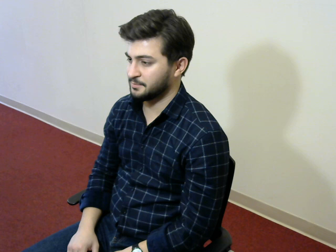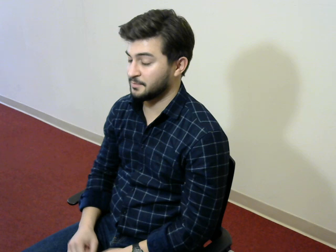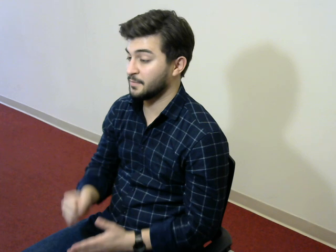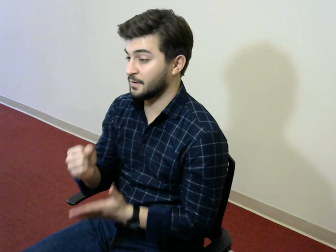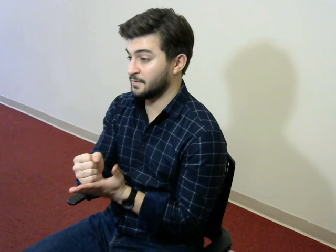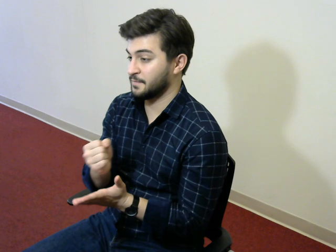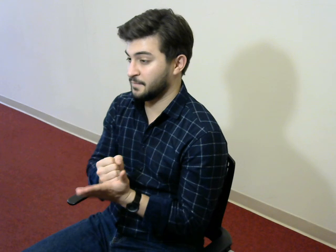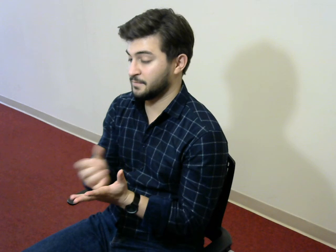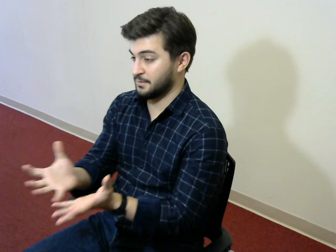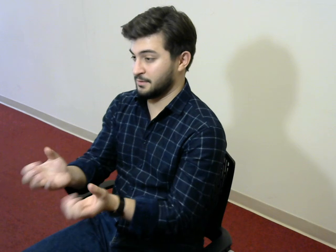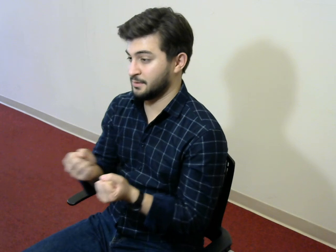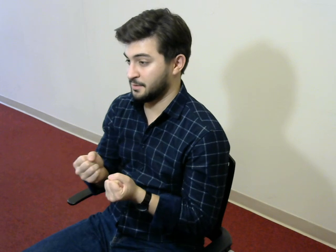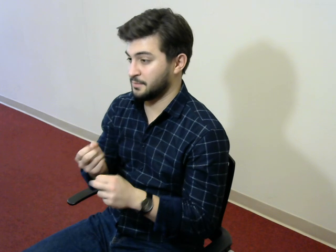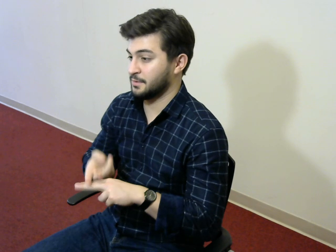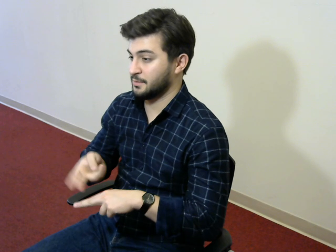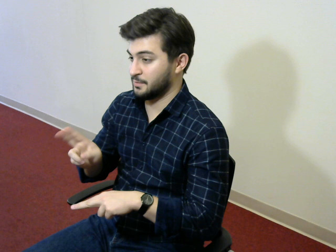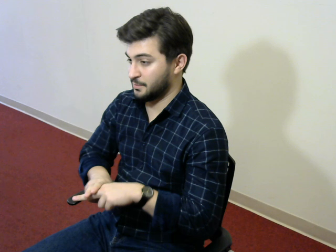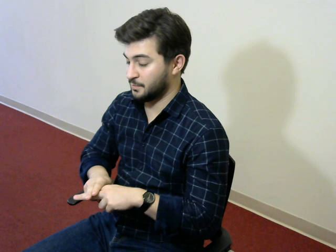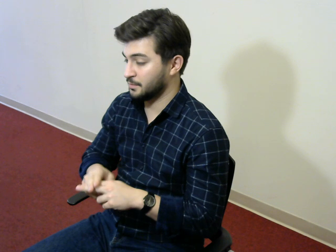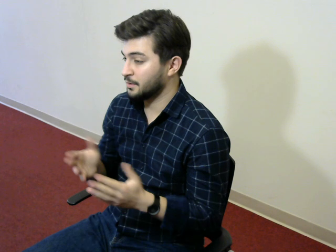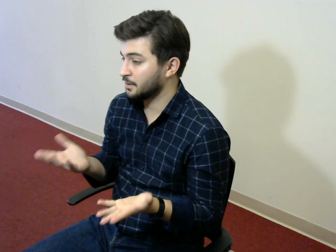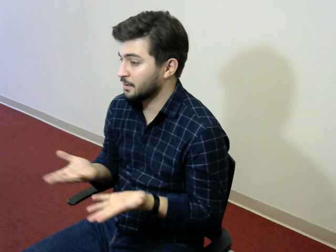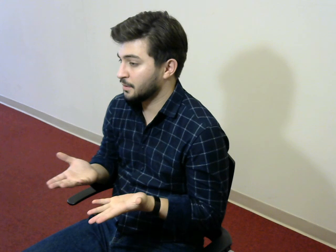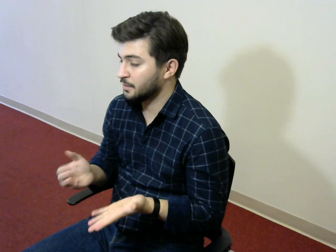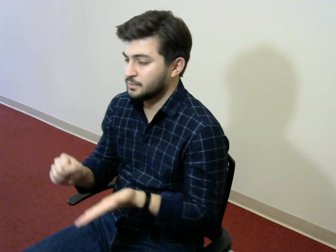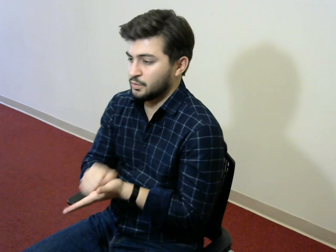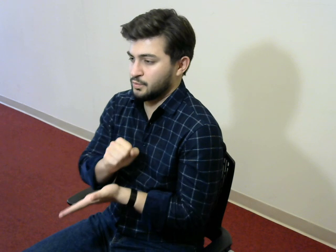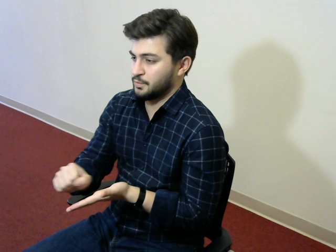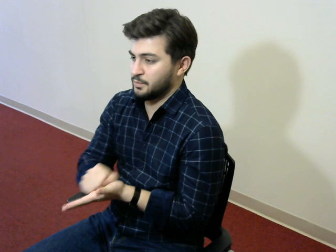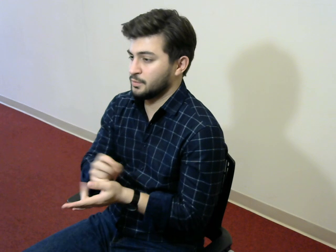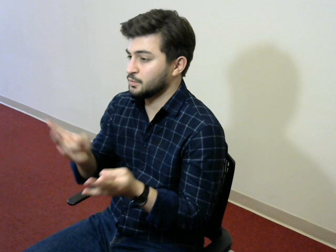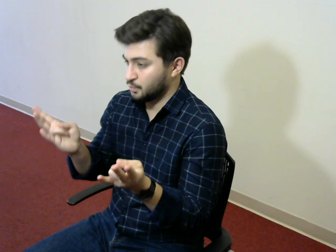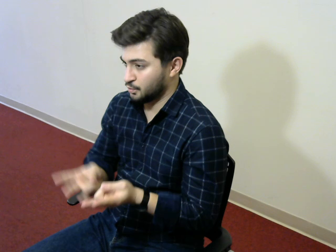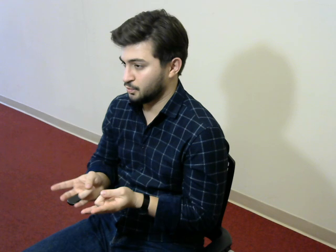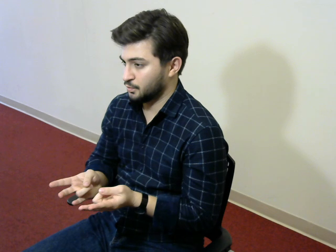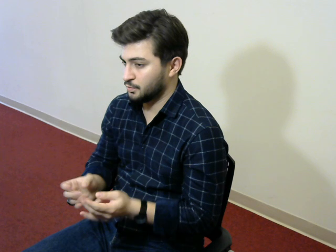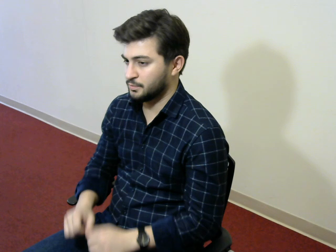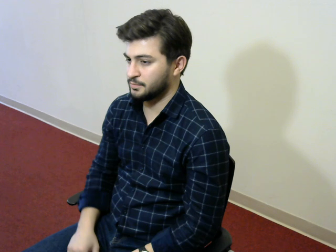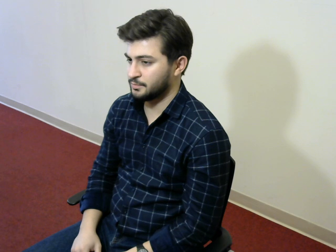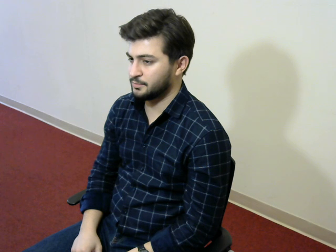Viza almaq üçün hansı sənədlər lazımdır?